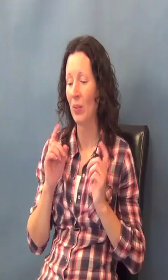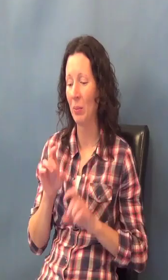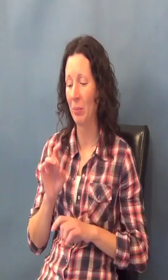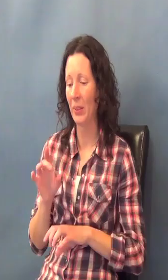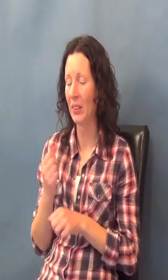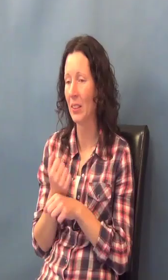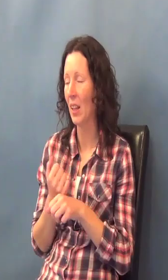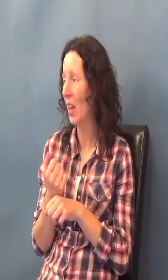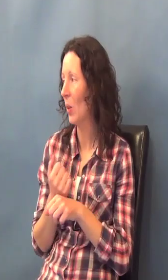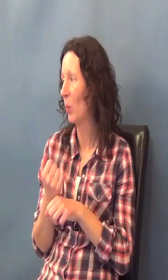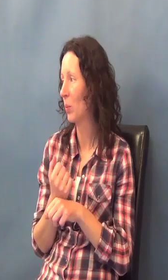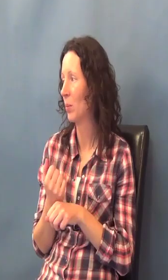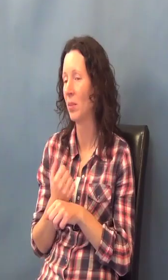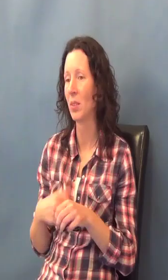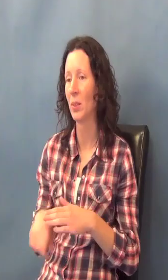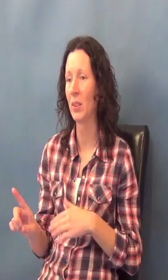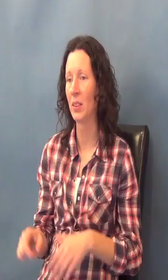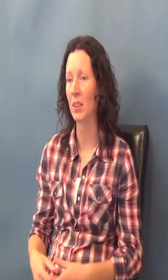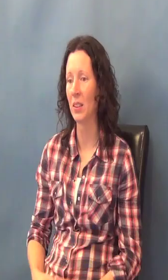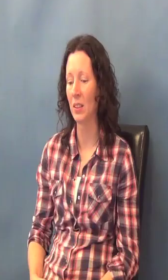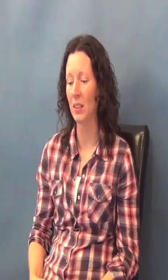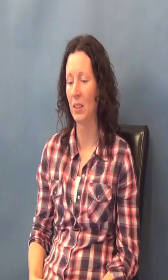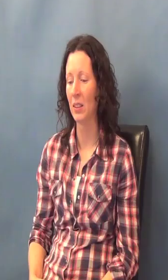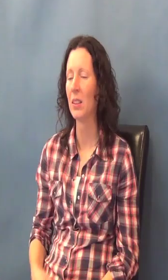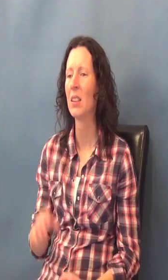Uwaga na bakterie, zatrucie. Trzeba uciekać.